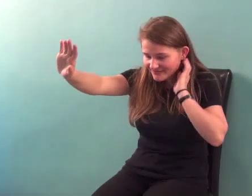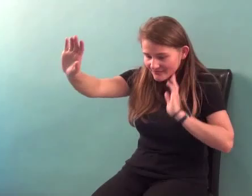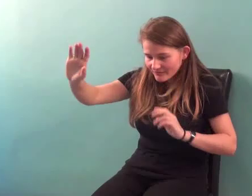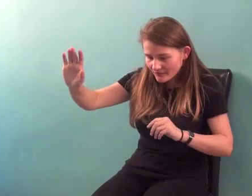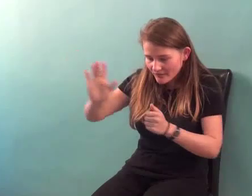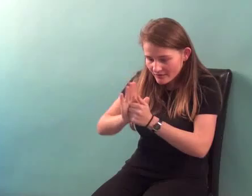Szesnasta.